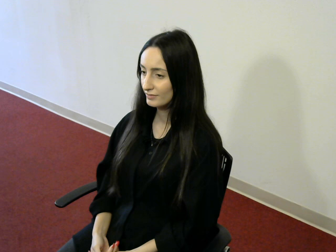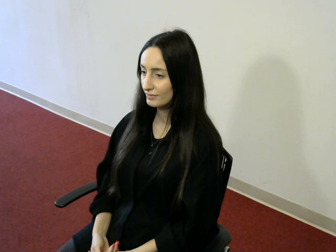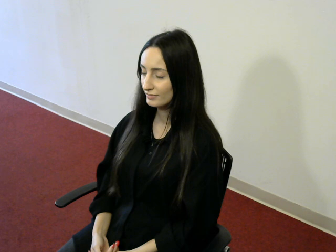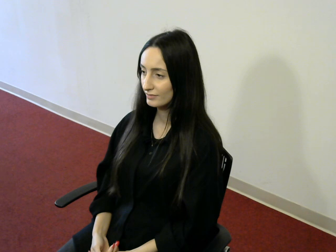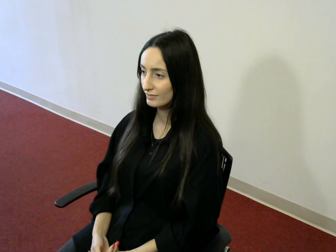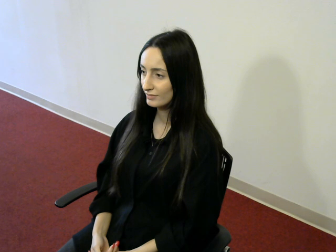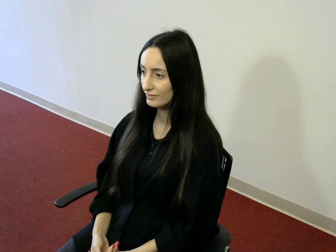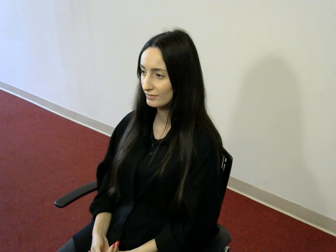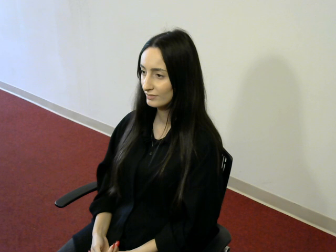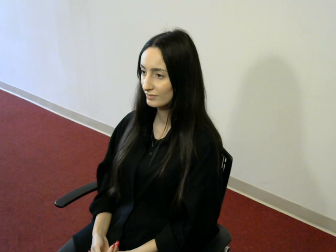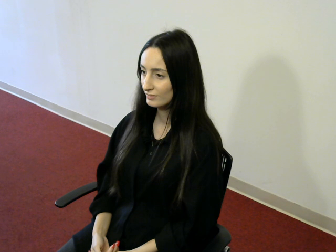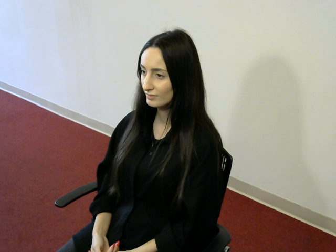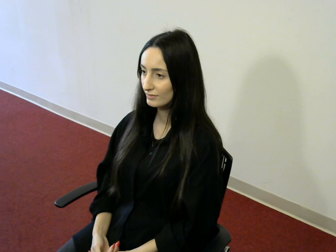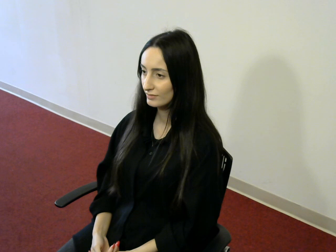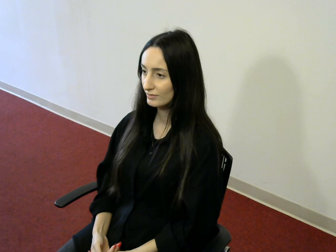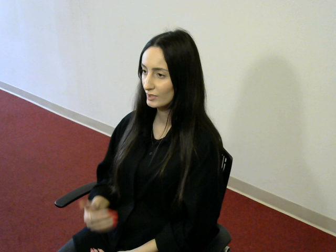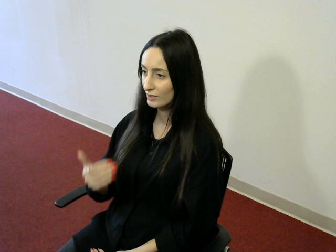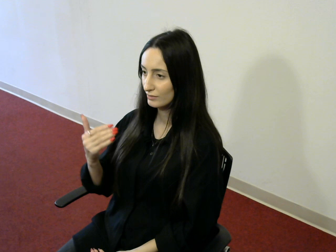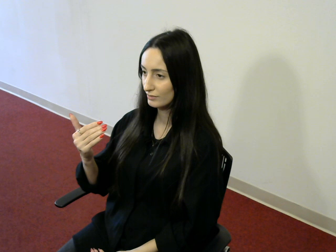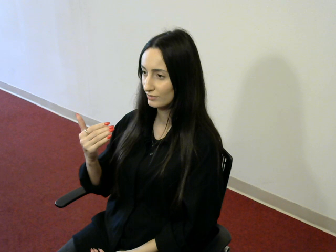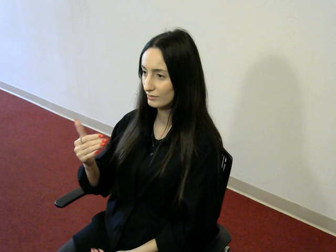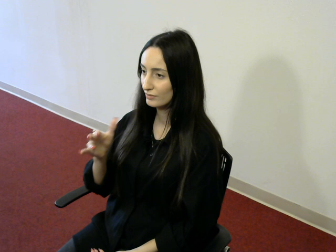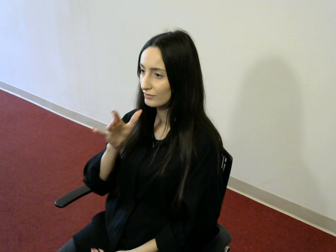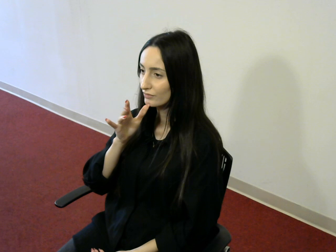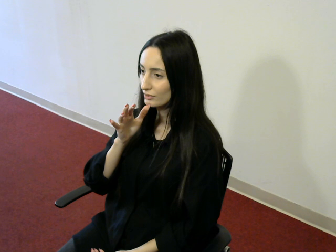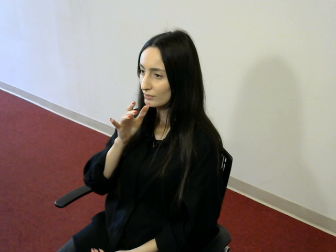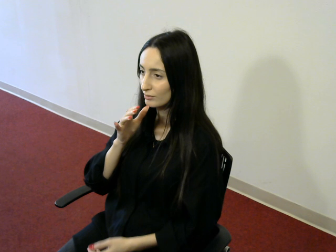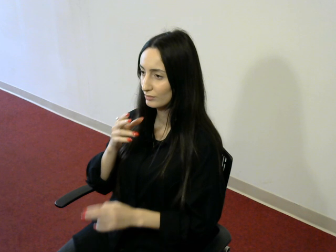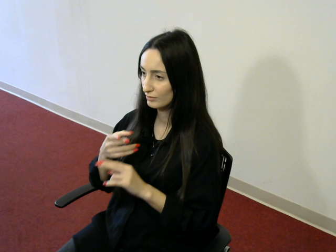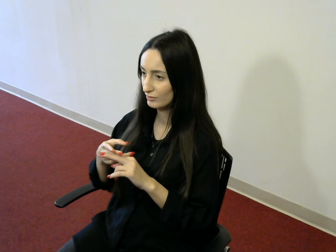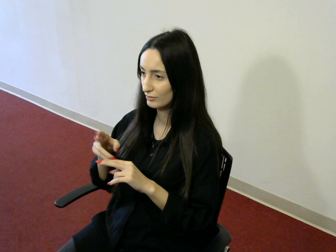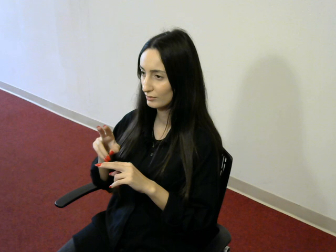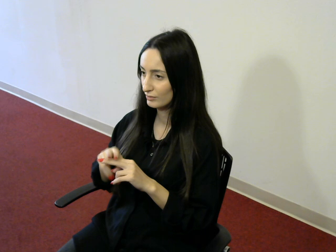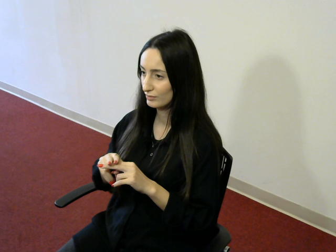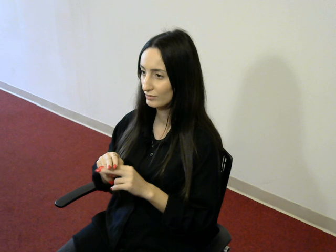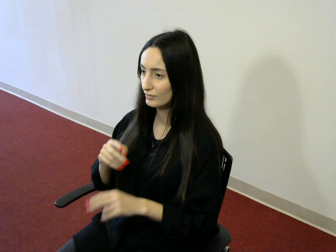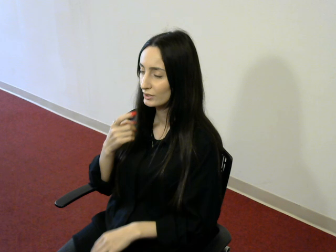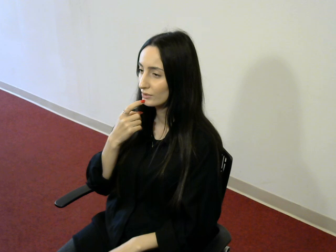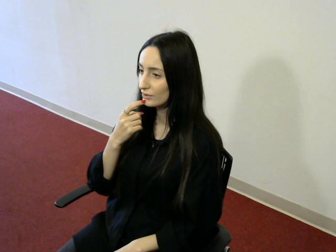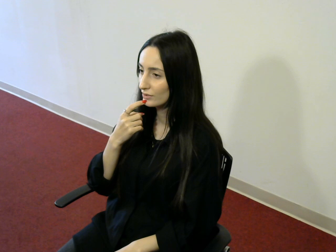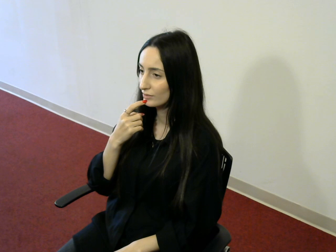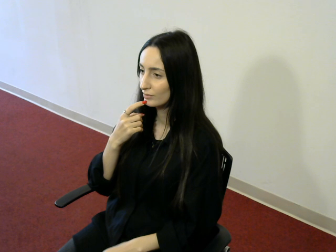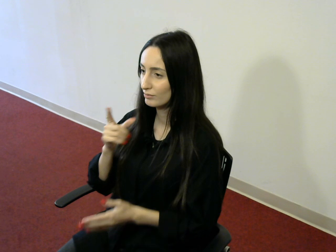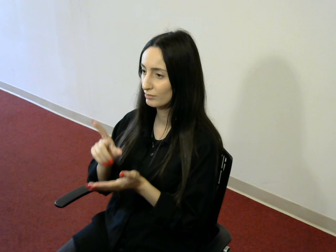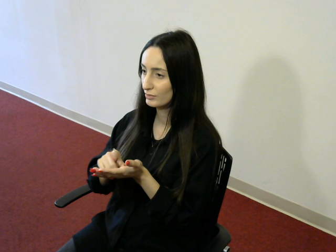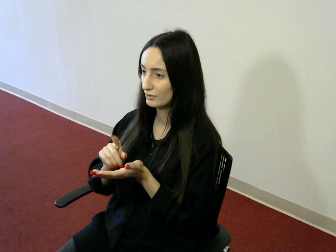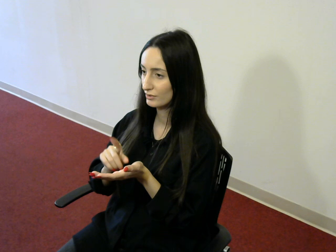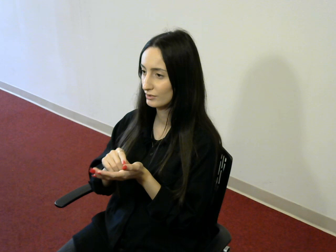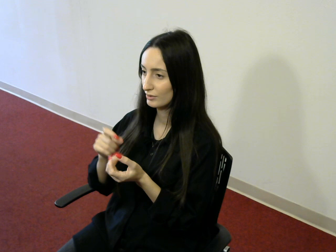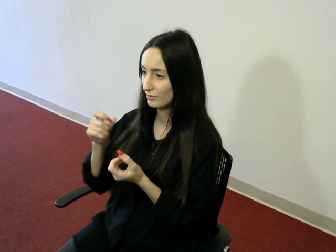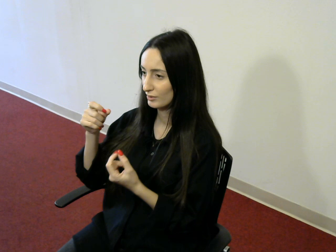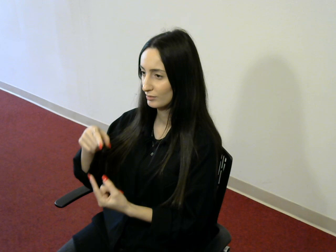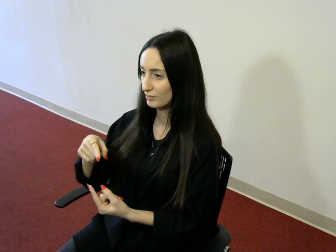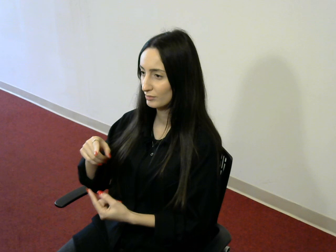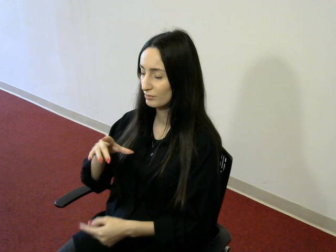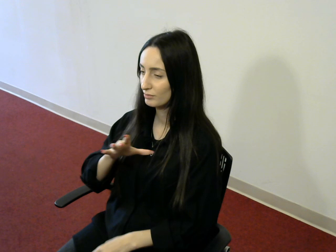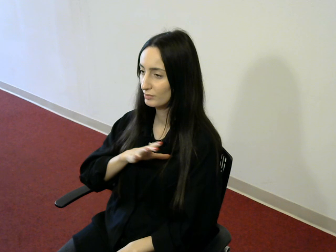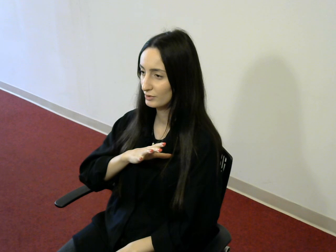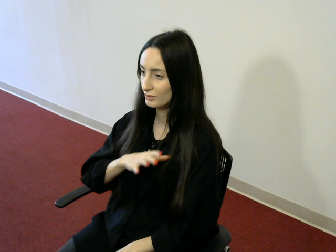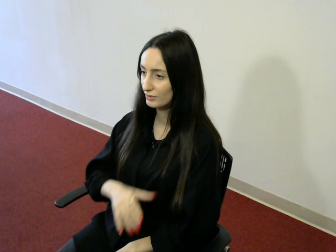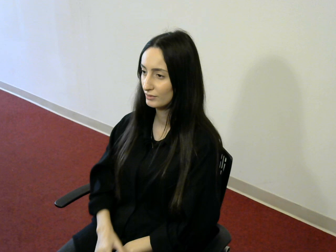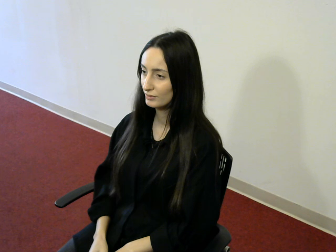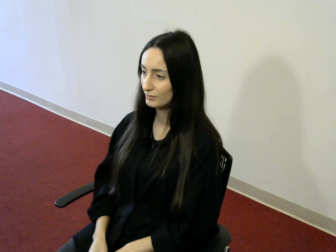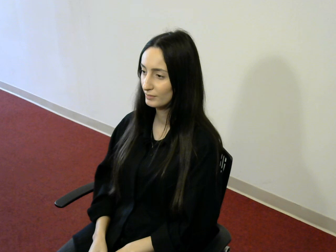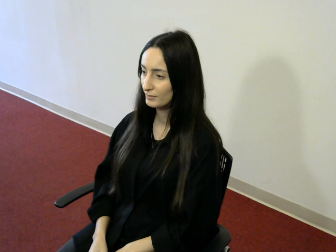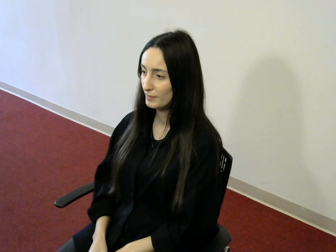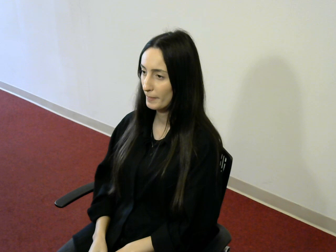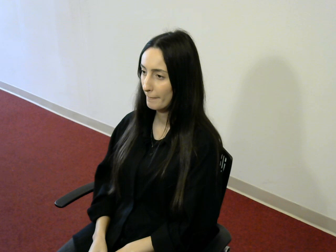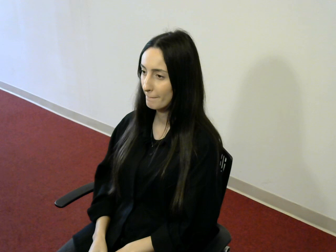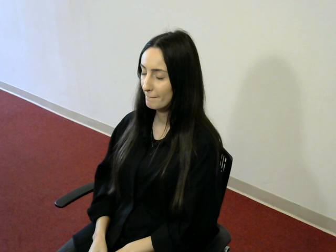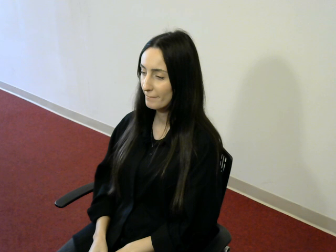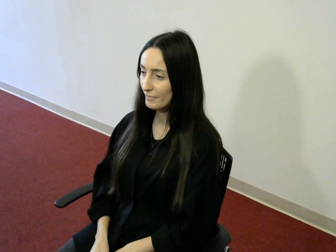Sizə yaşa görə əmək pensiyası təyin olunub